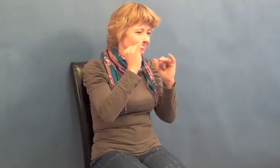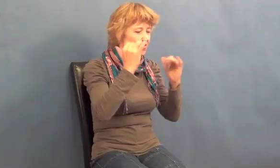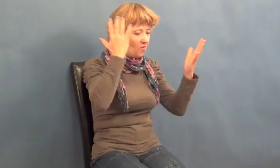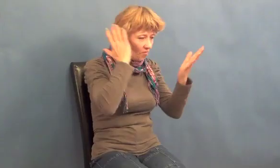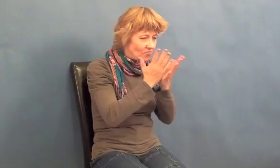Kończą.